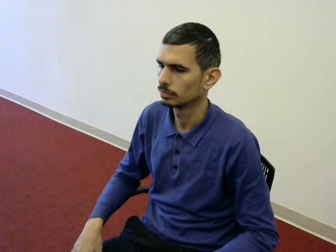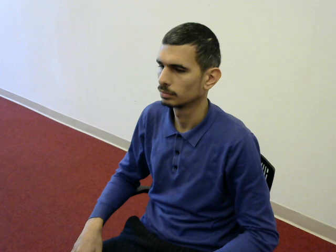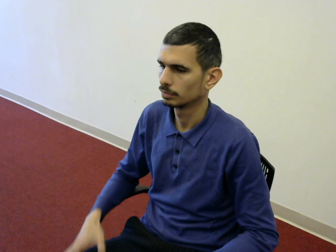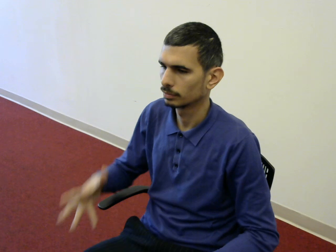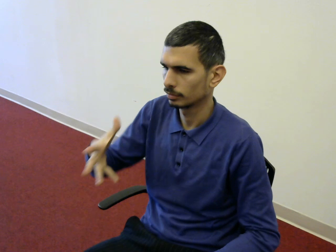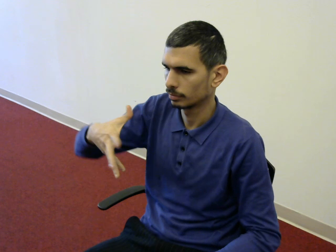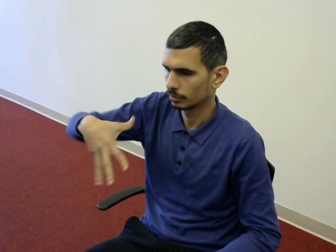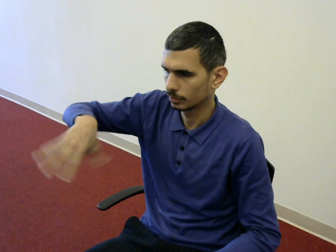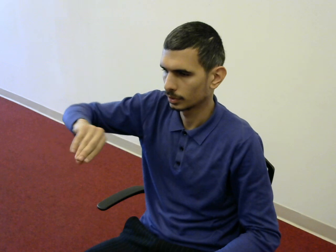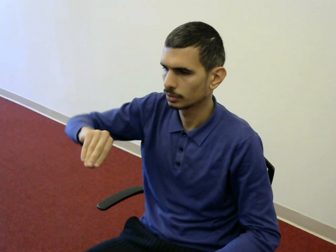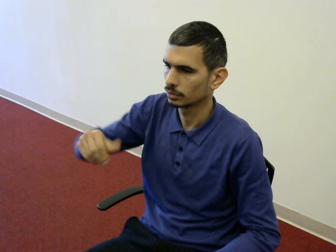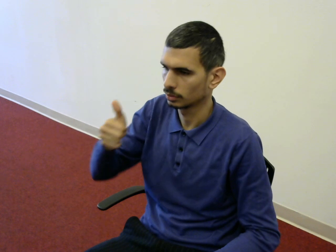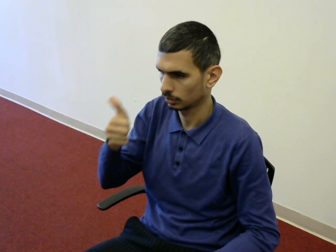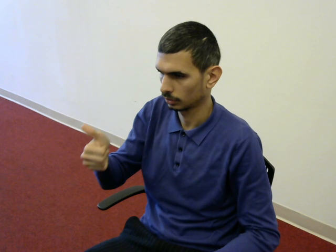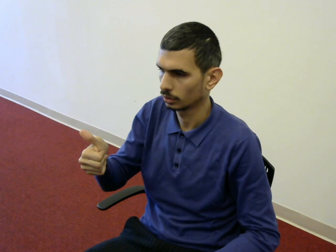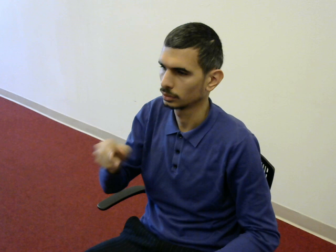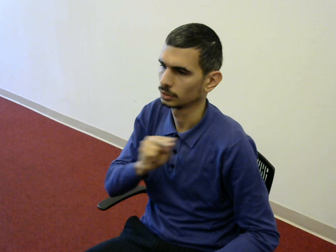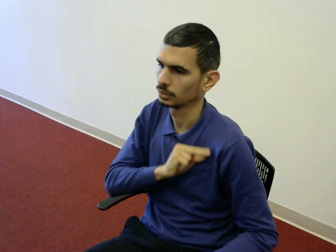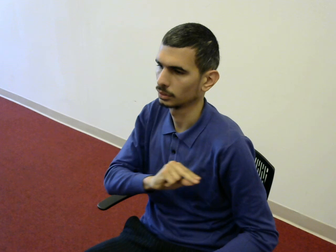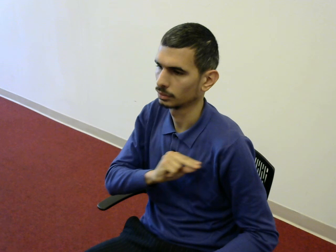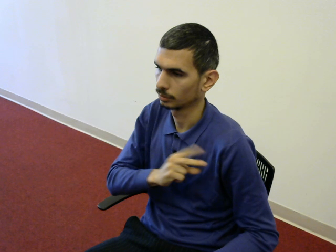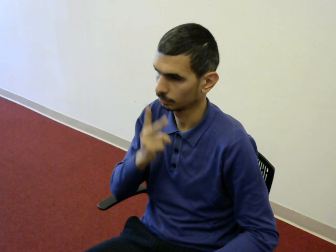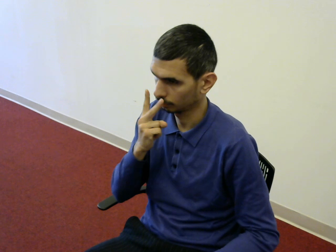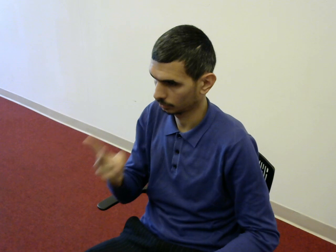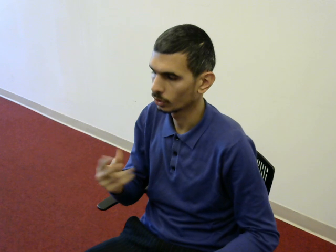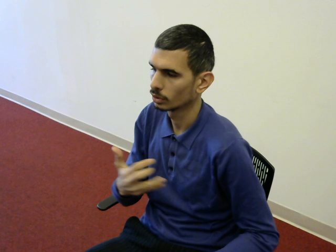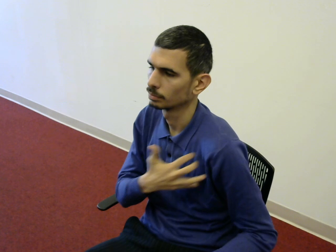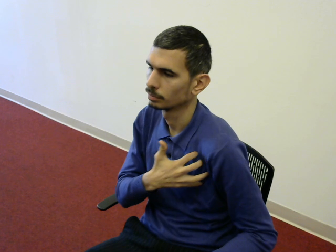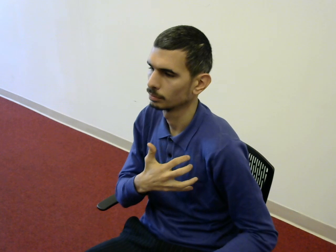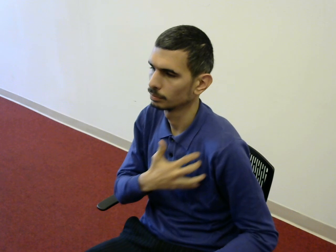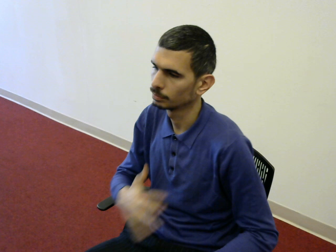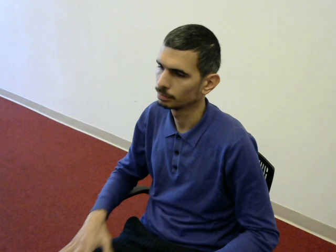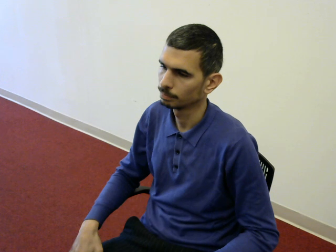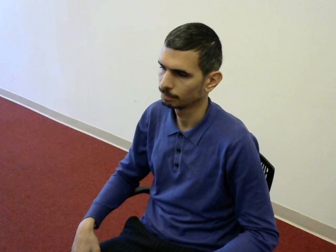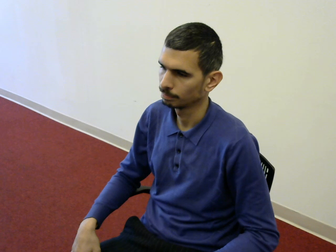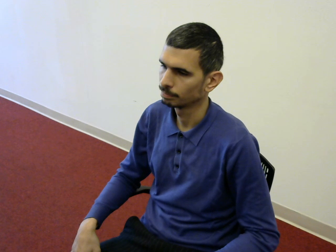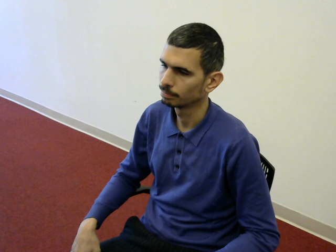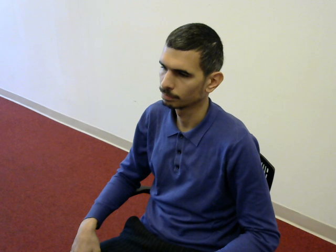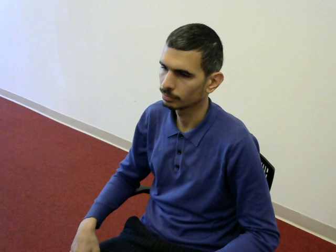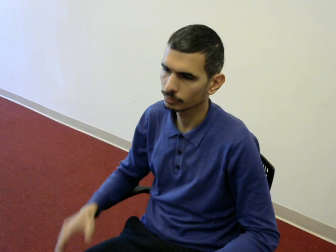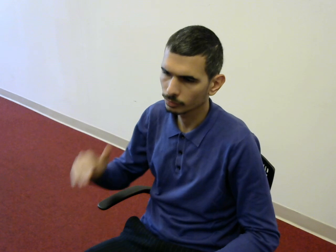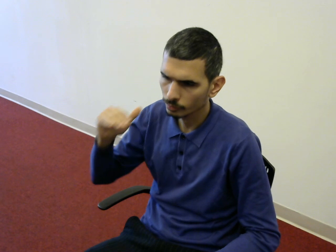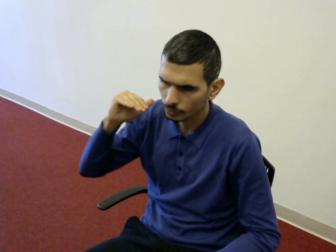Hamı yaxşı işlər görmək istəyir